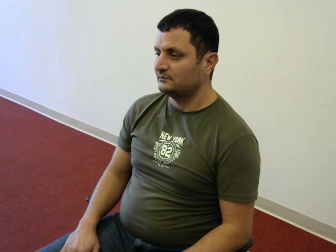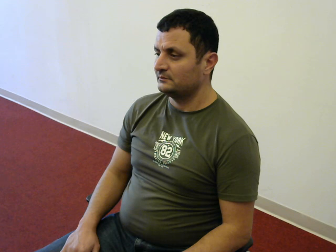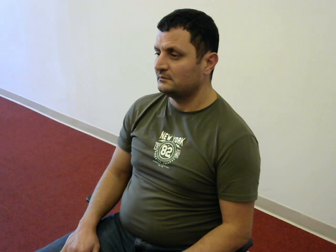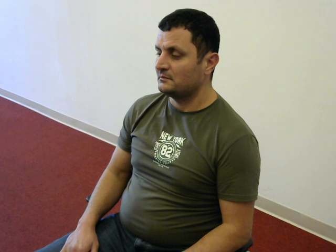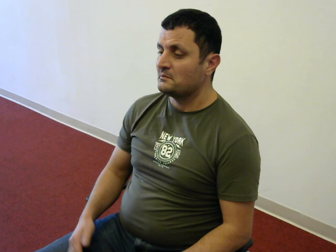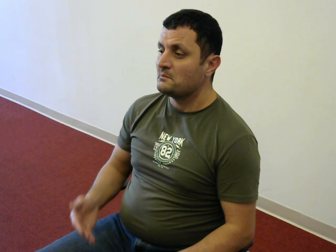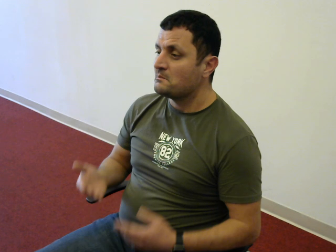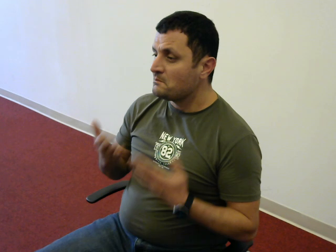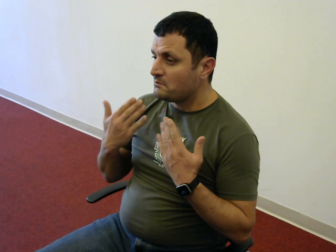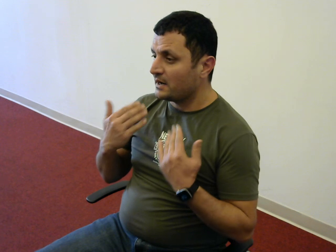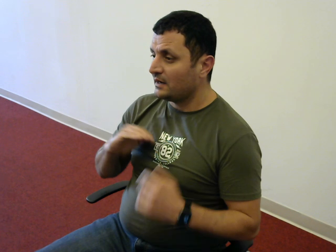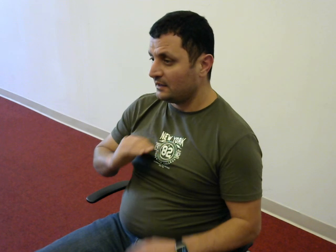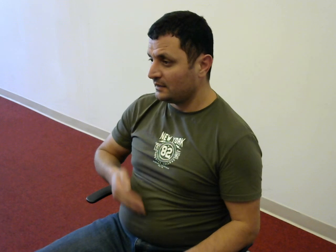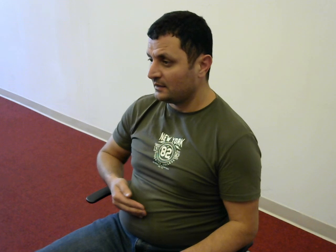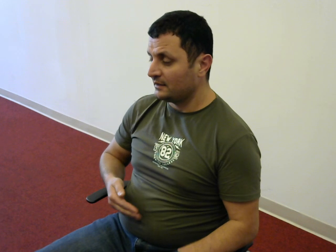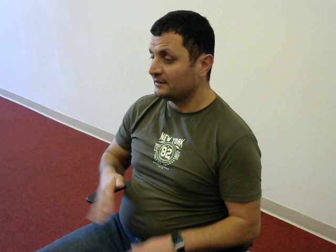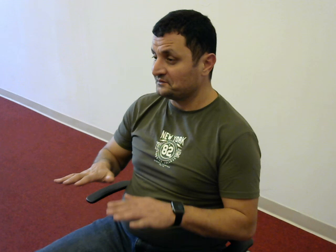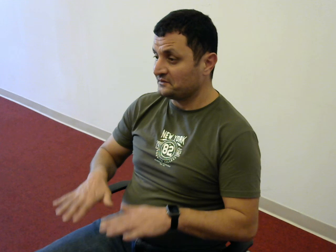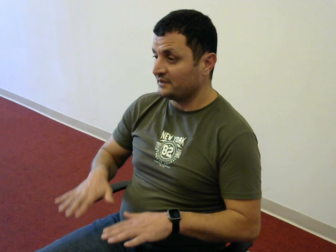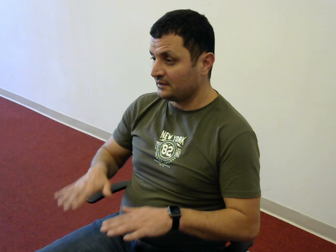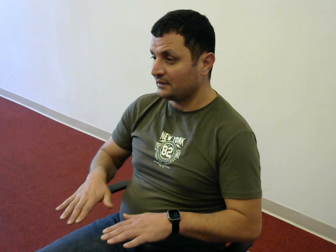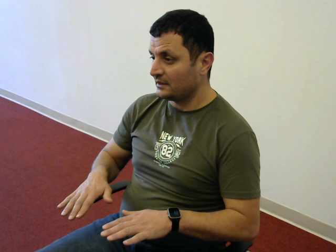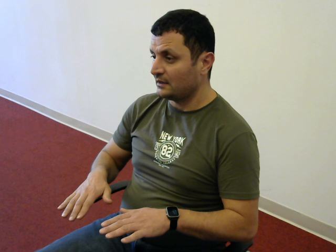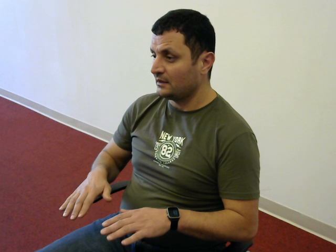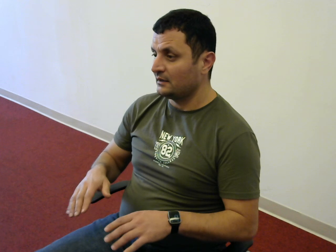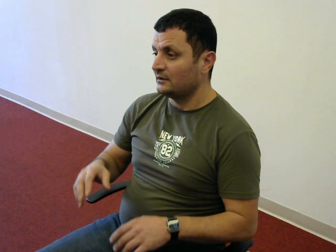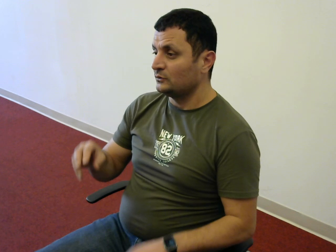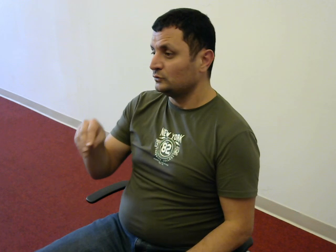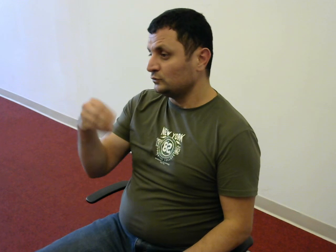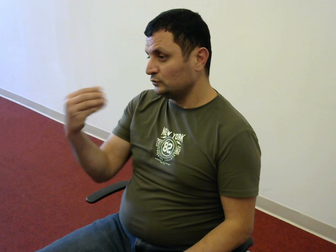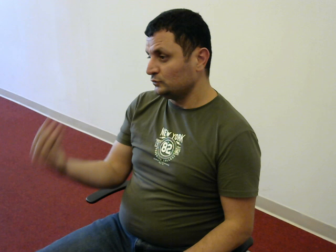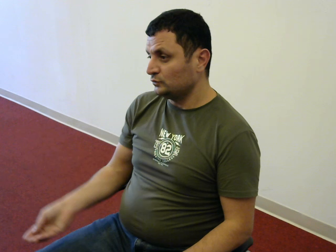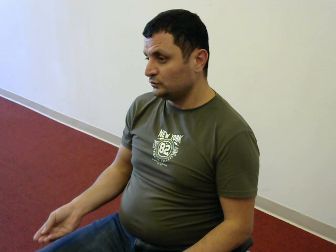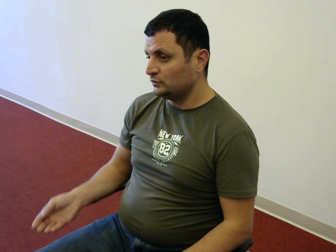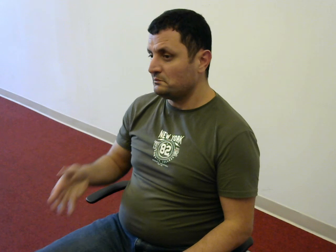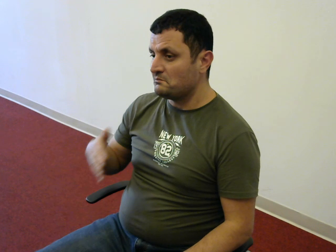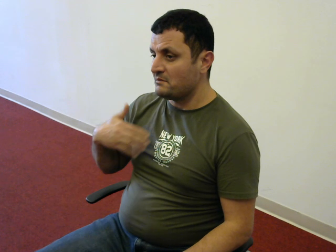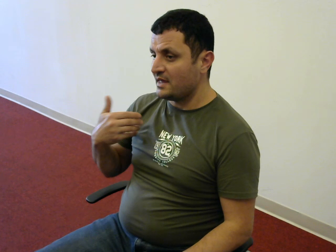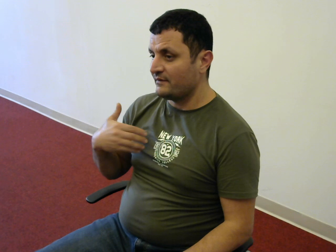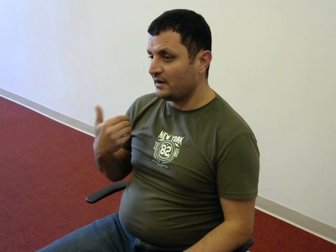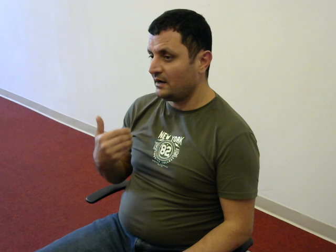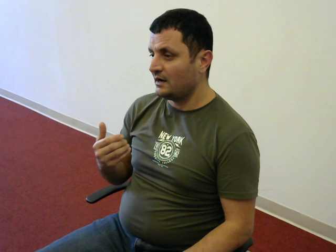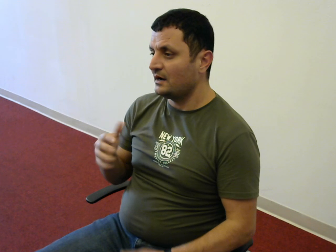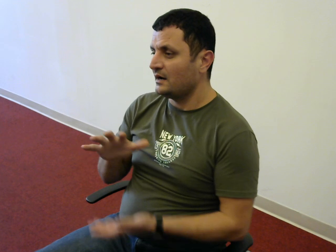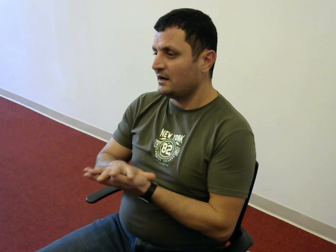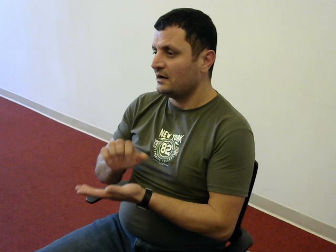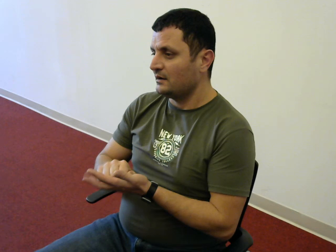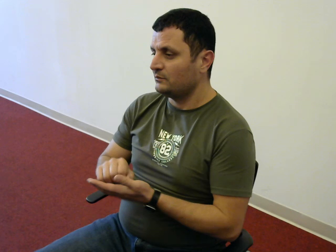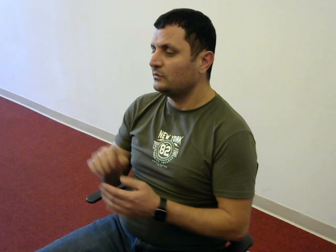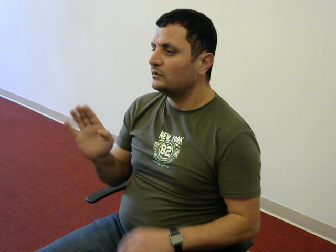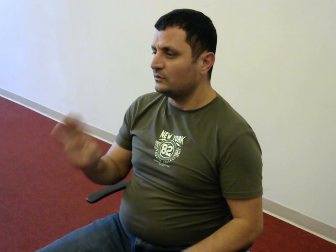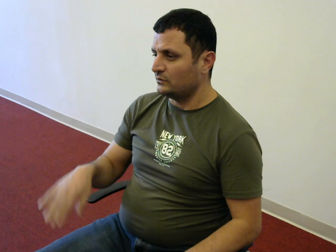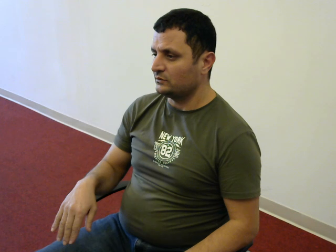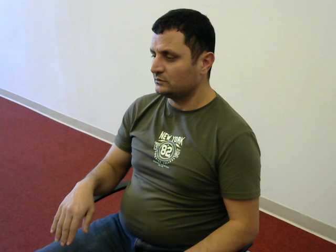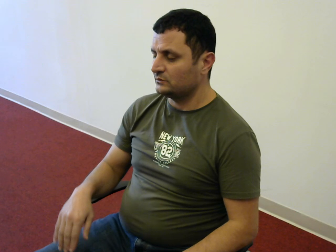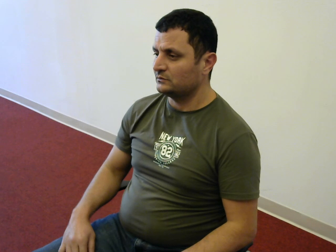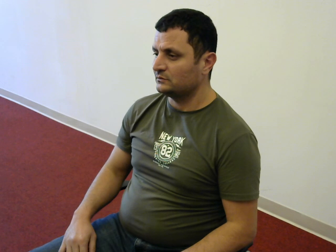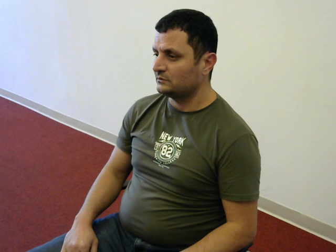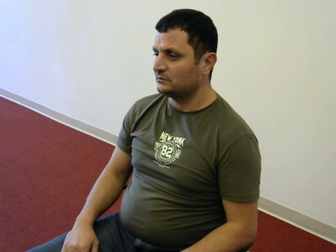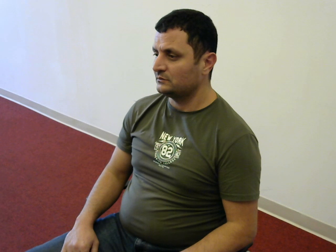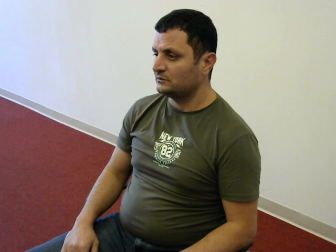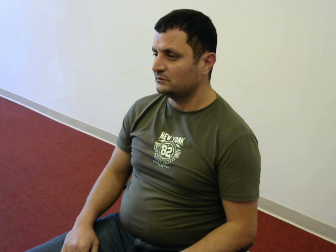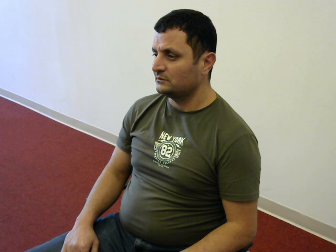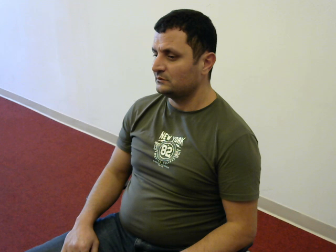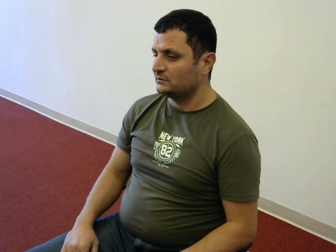Bağda yerə düşən meyvələr xarab olmuşdu